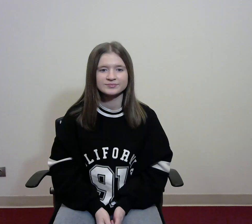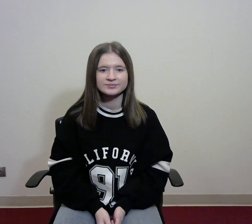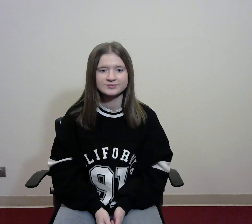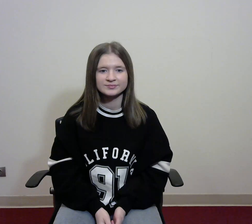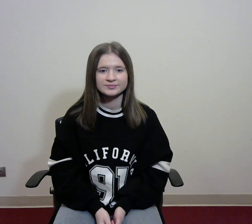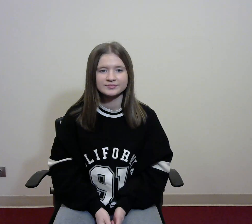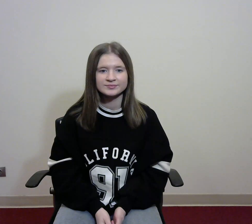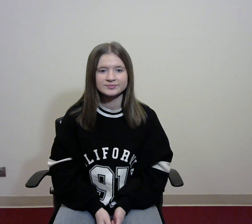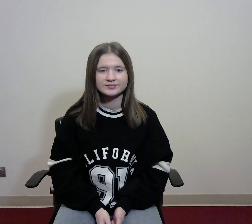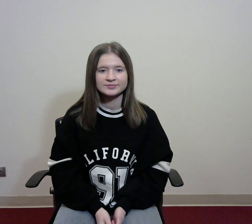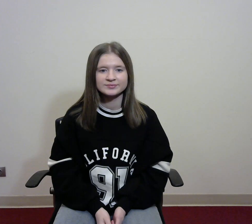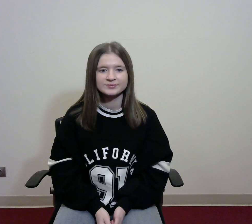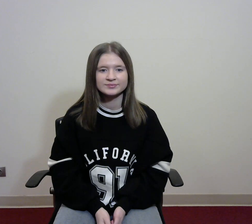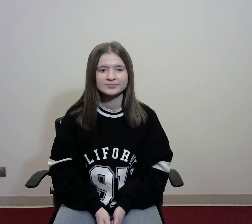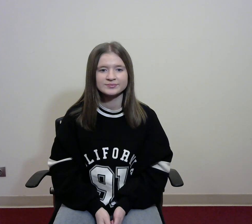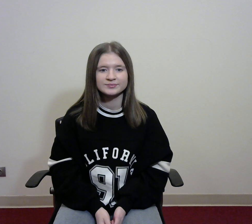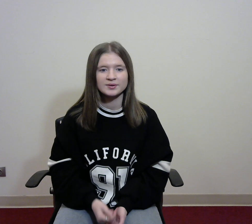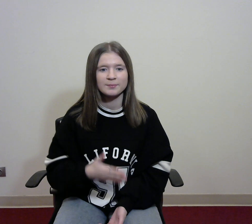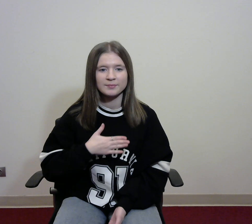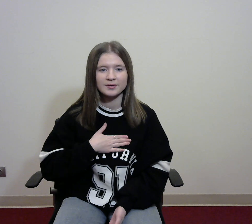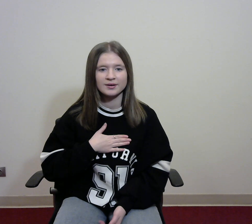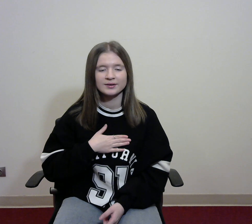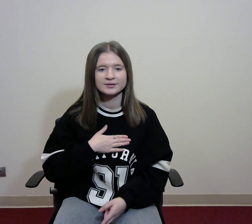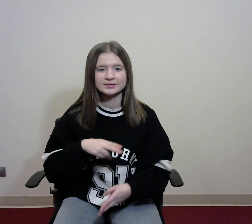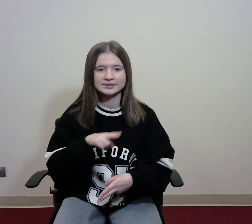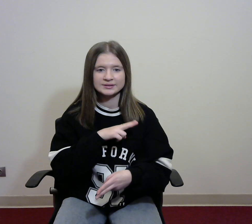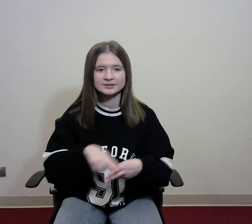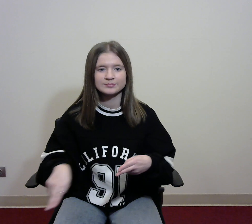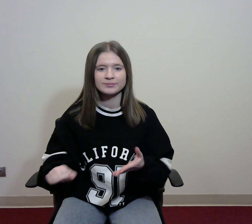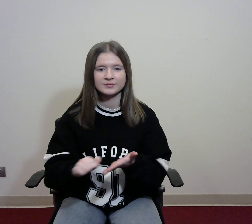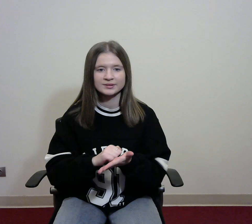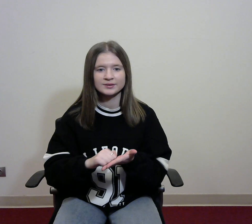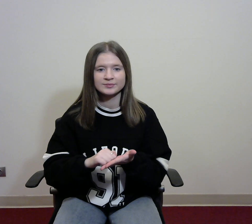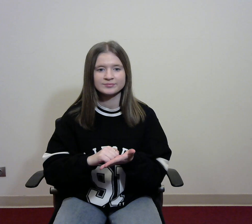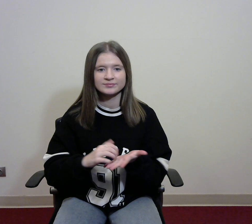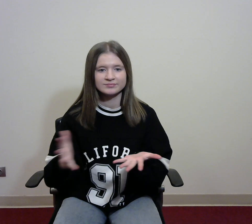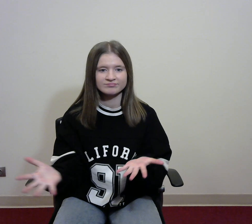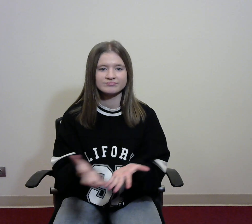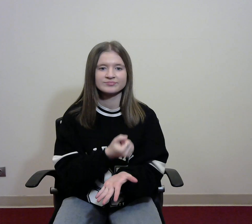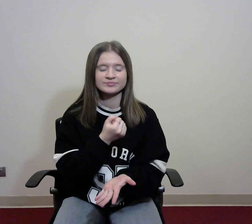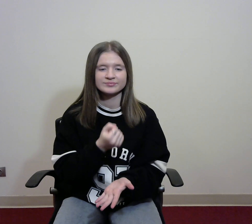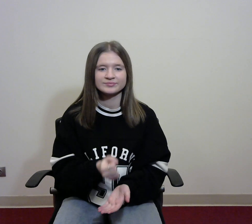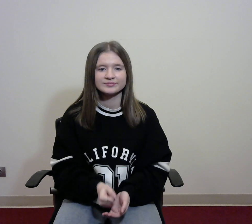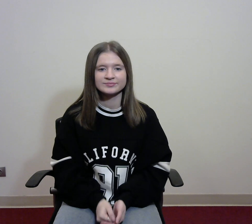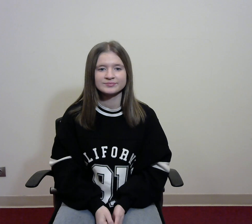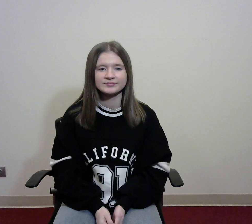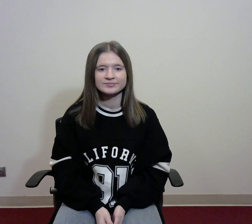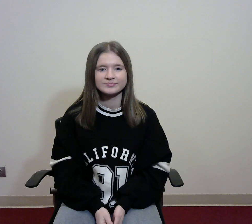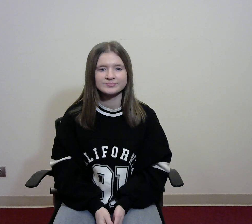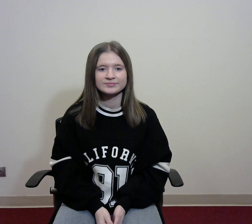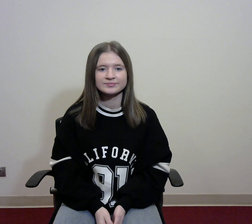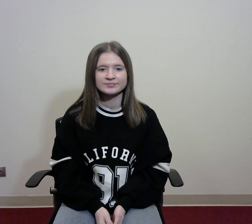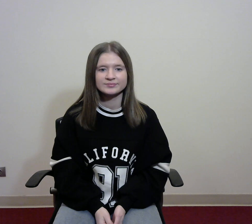Mən itirdiyim sənədi tapmışam